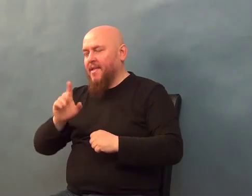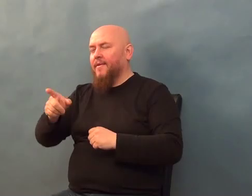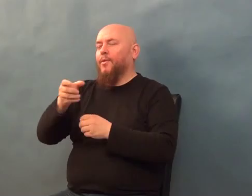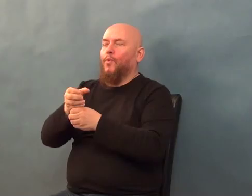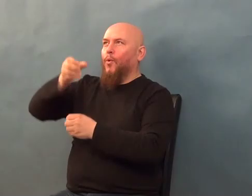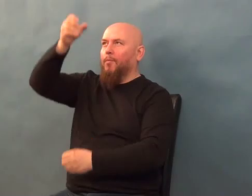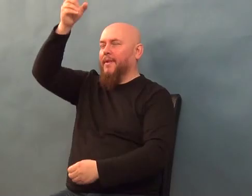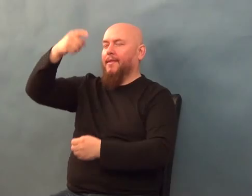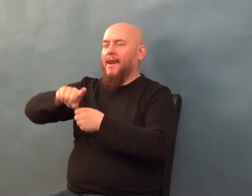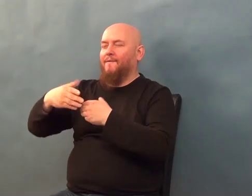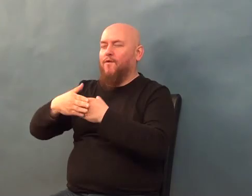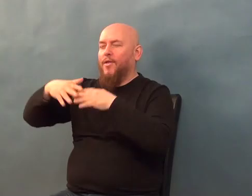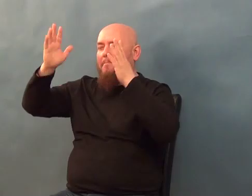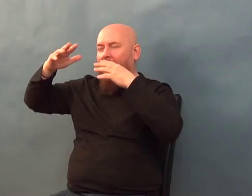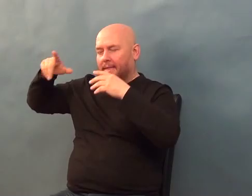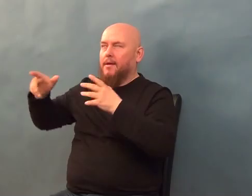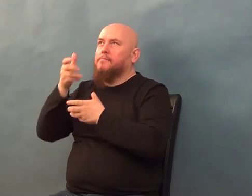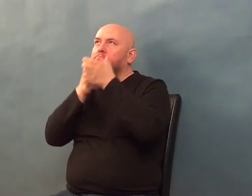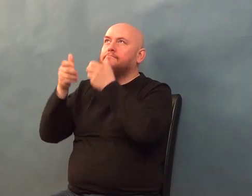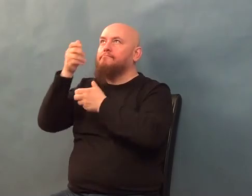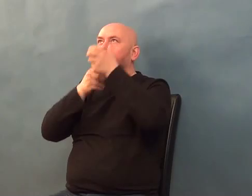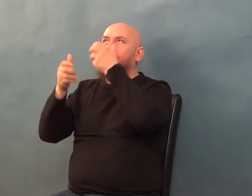Kot wspina się po rynnie.